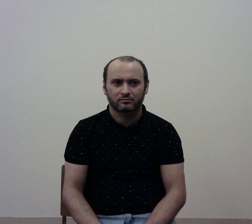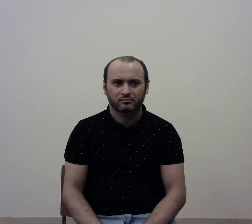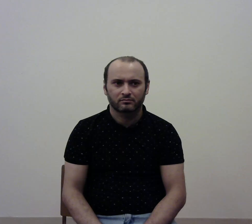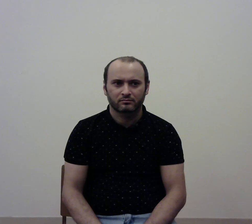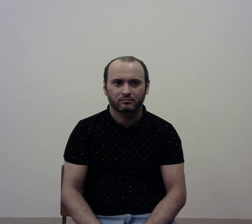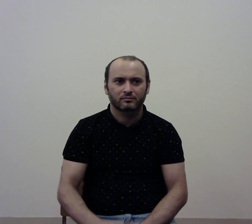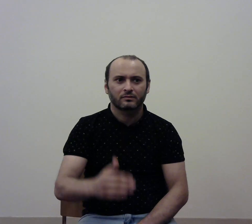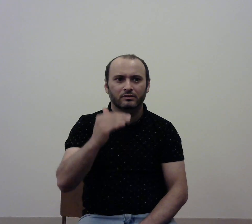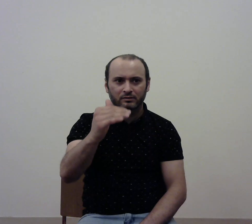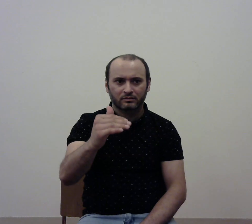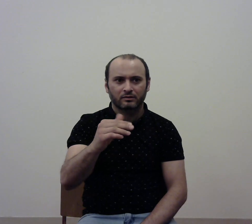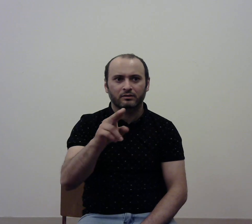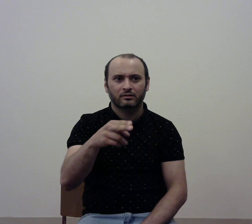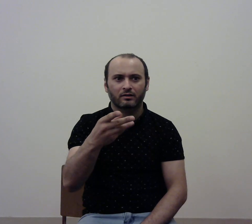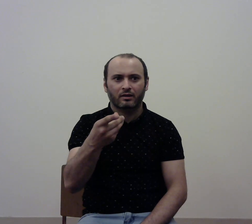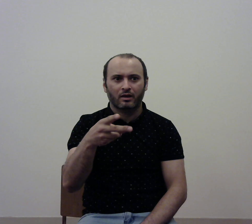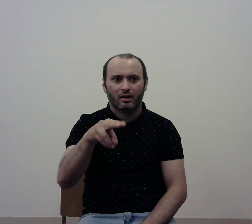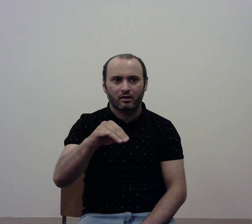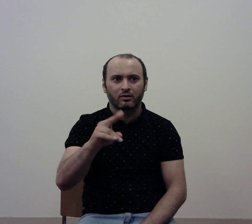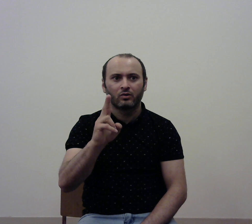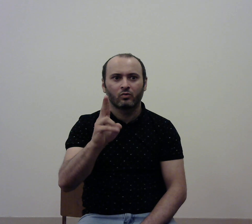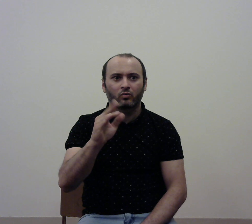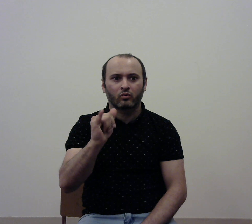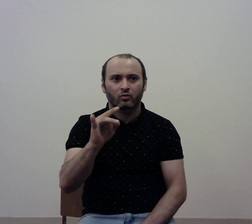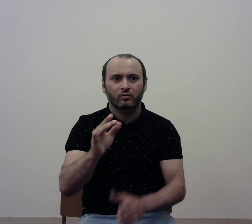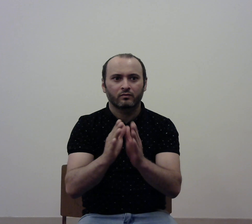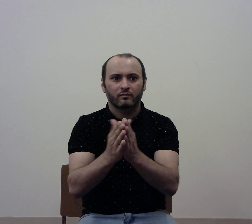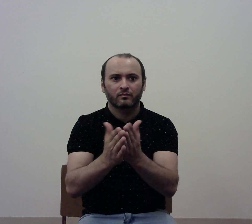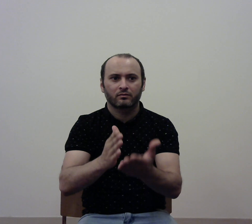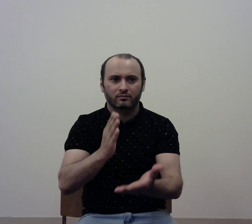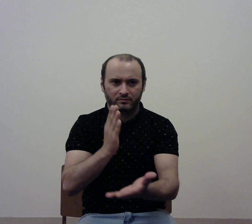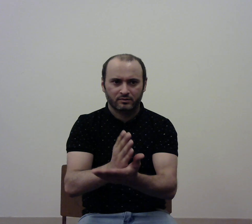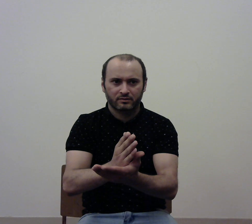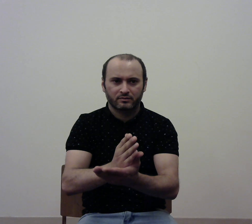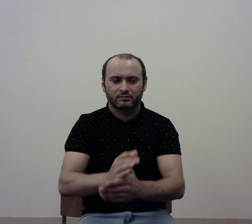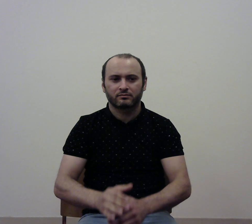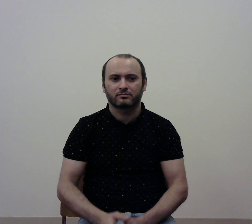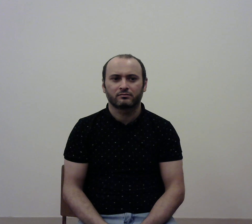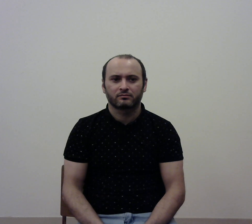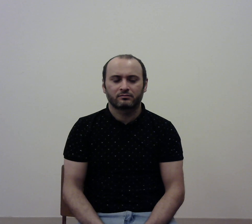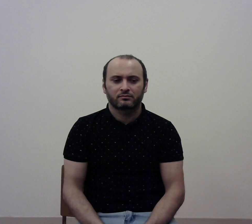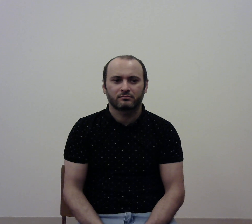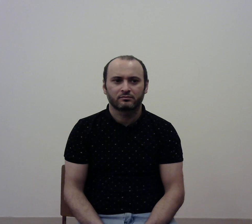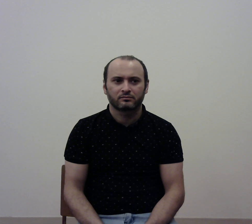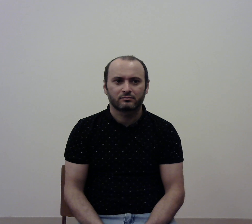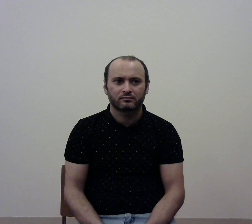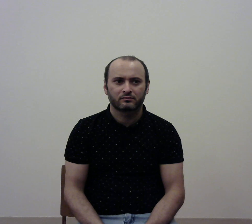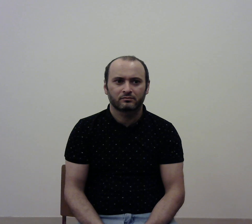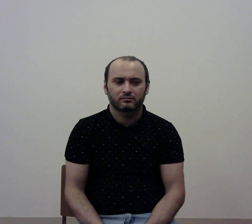Sizdə "Dəli Kür" kitabı var?